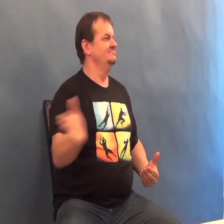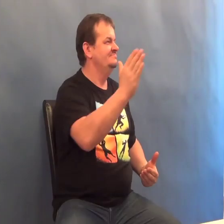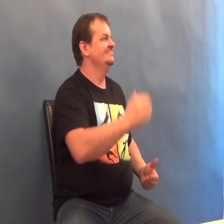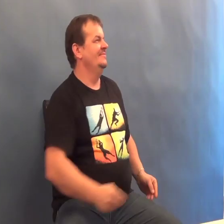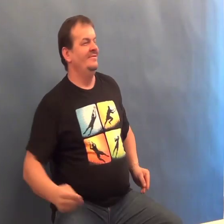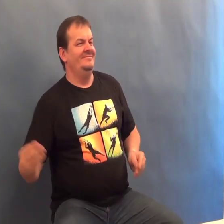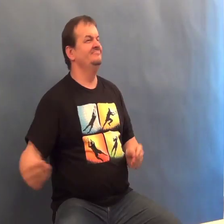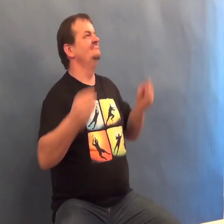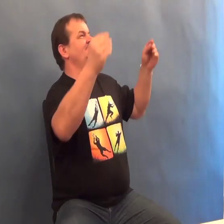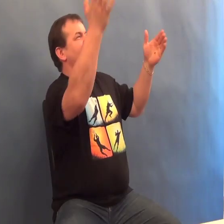Wyjmuje rozbite okno i wstawia nowe.